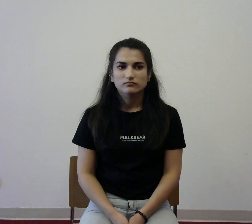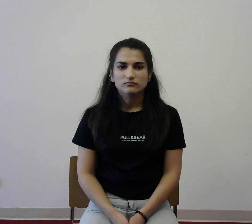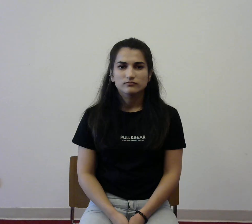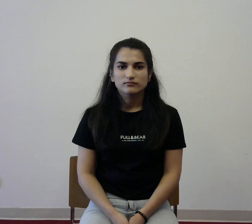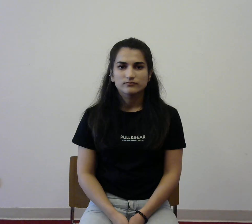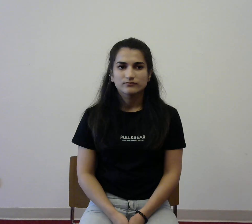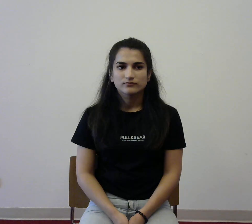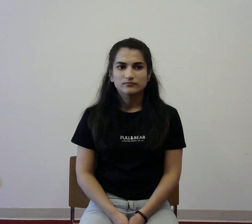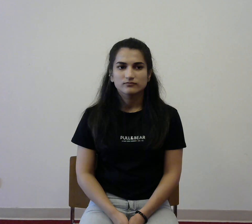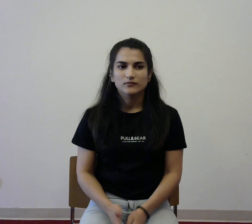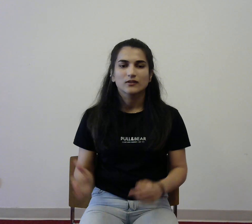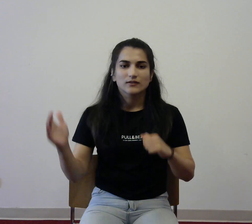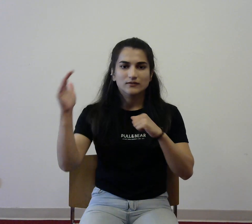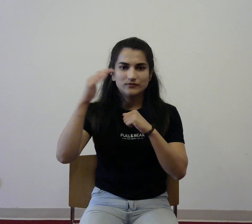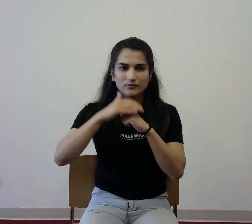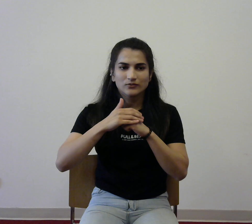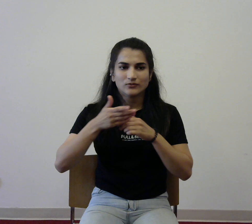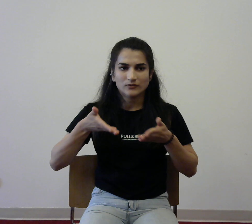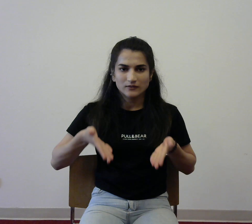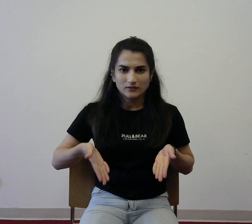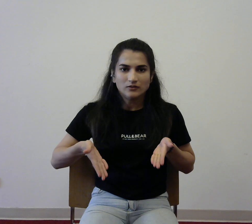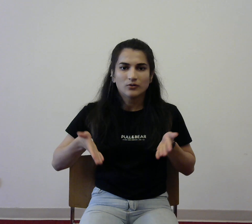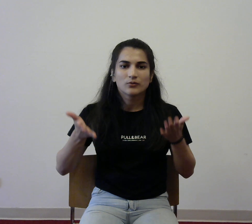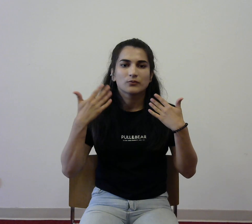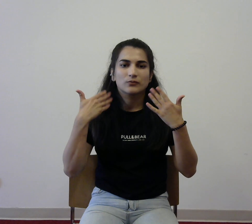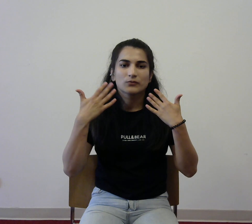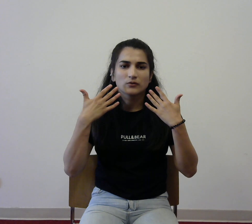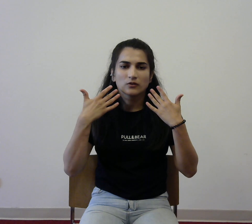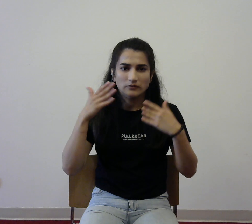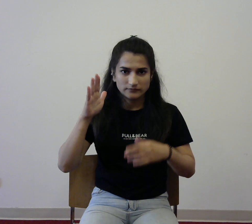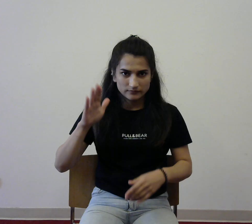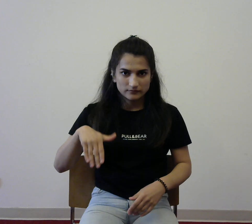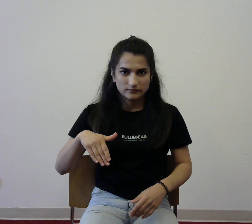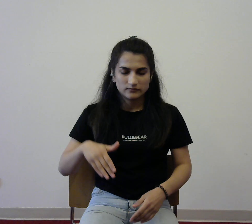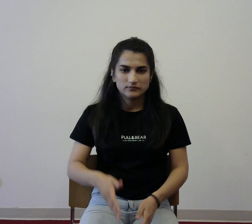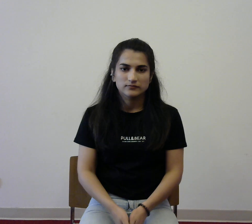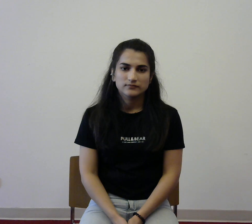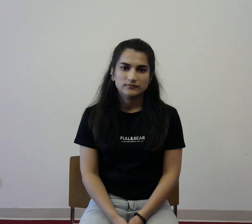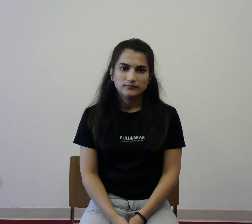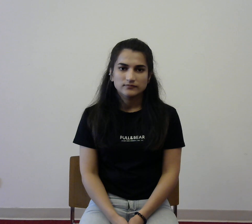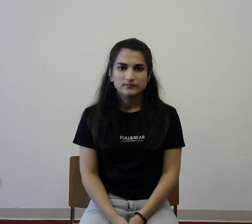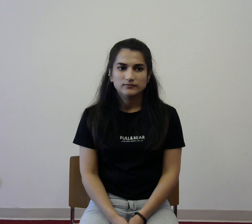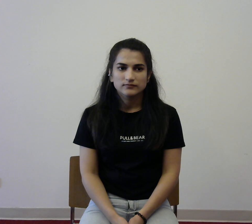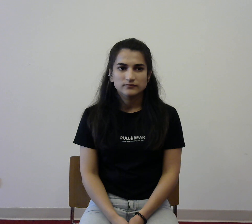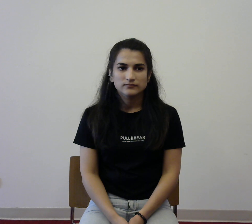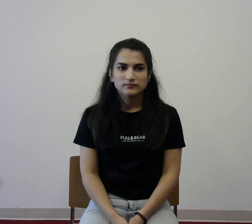Axşamlar bura sərin olur